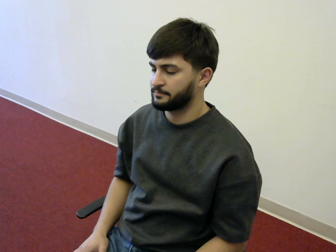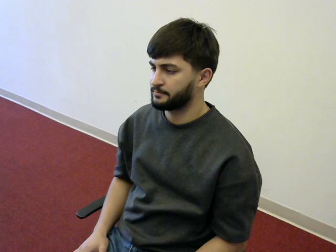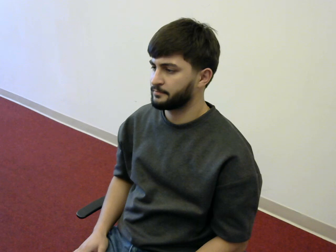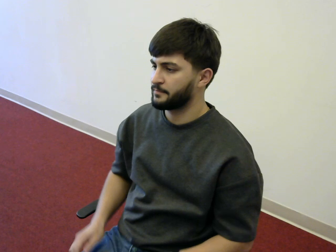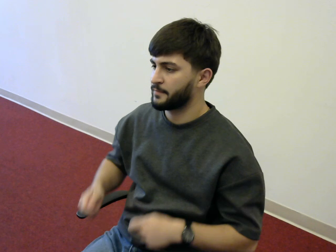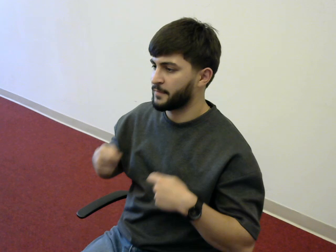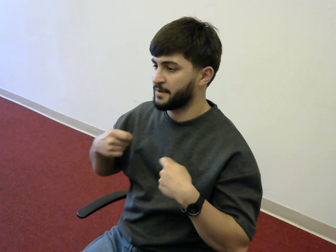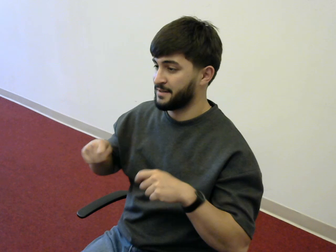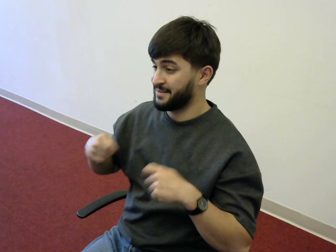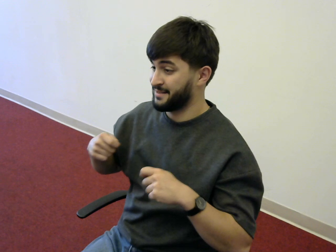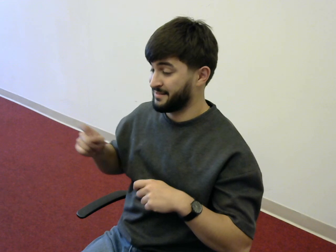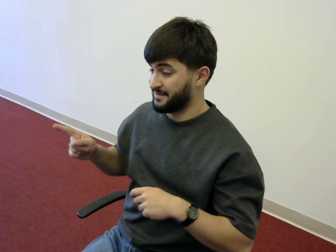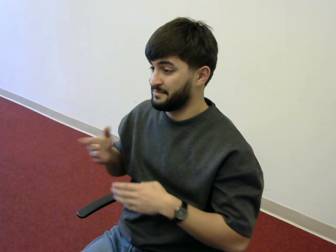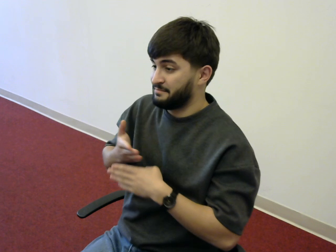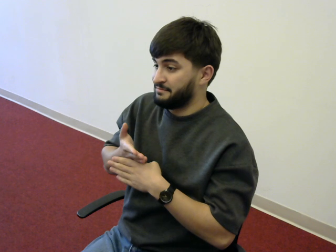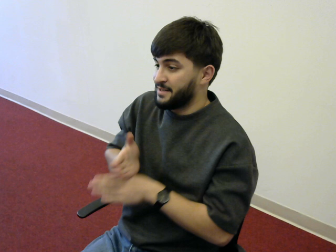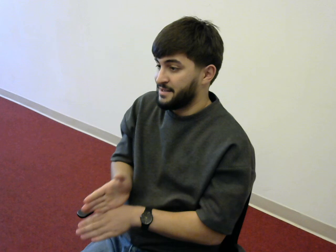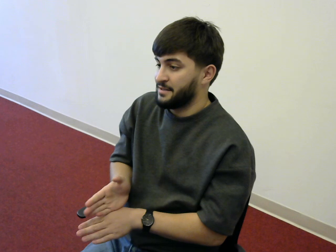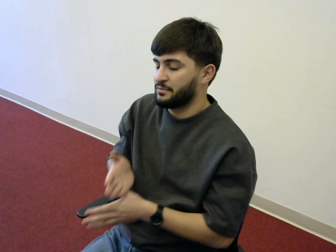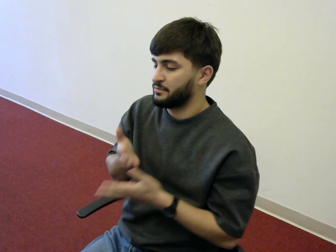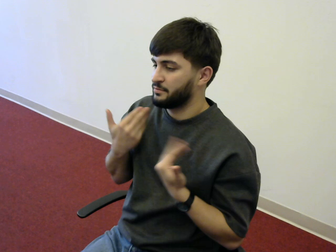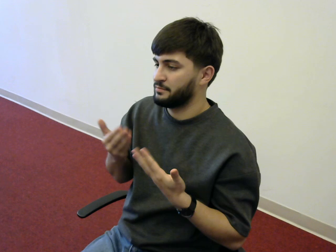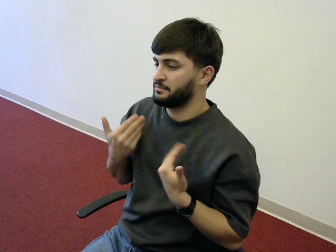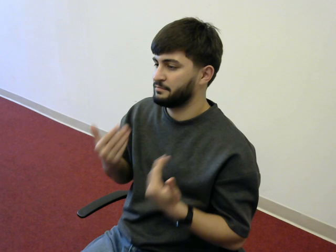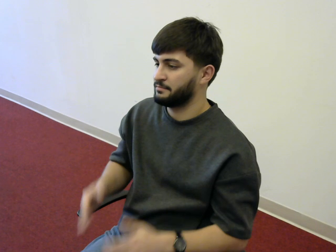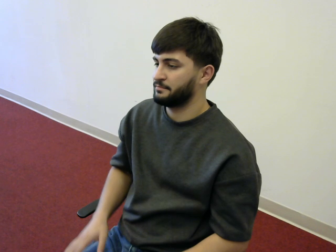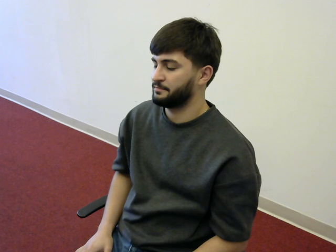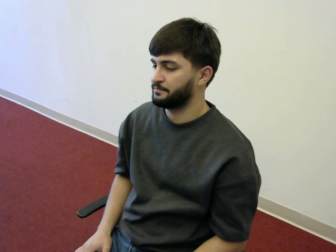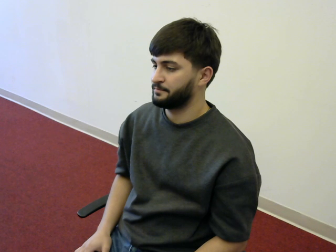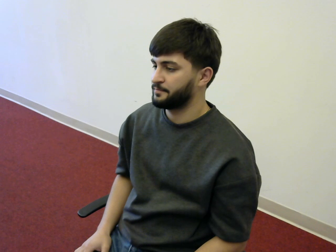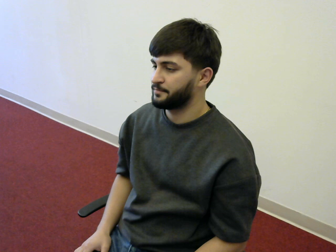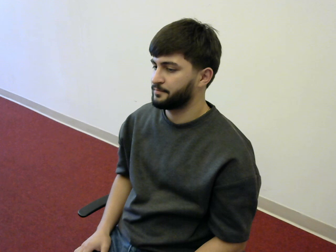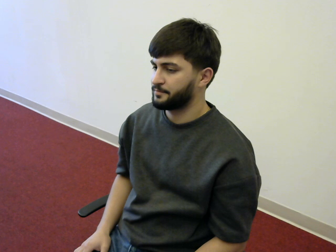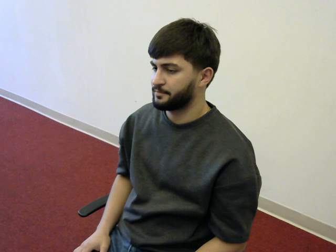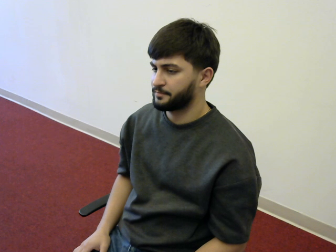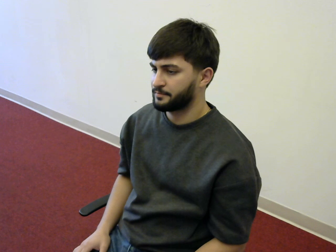Satıcının xırdası yox idi